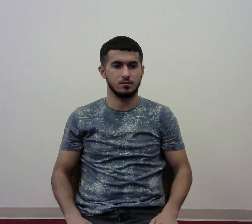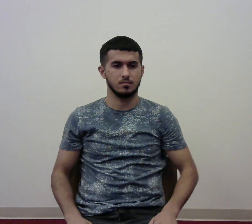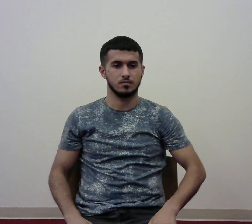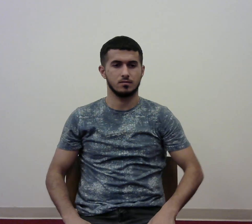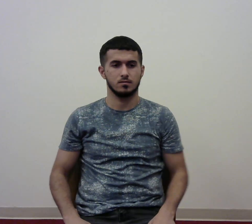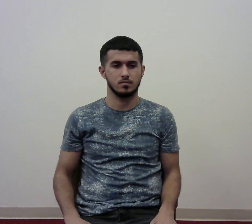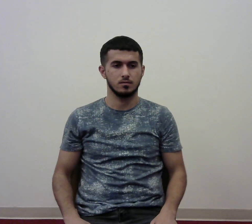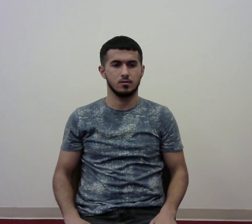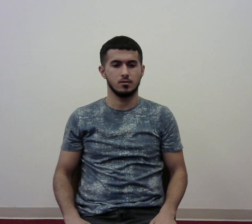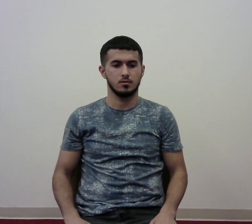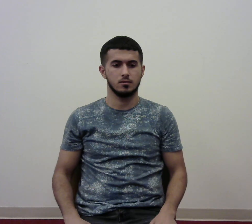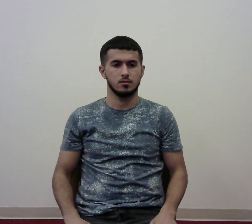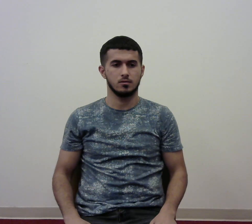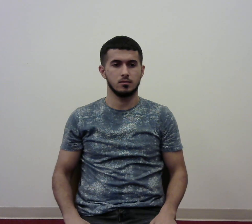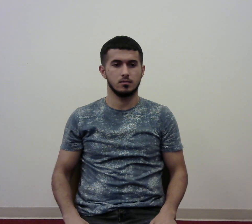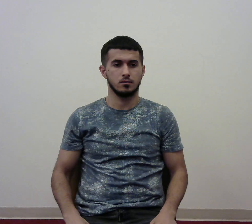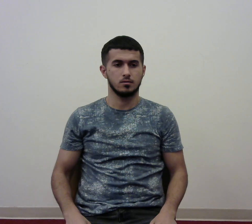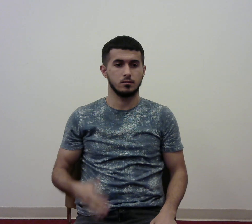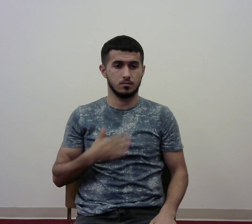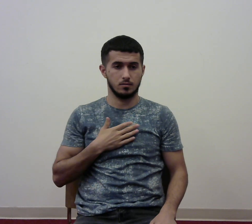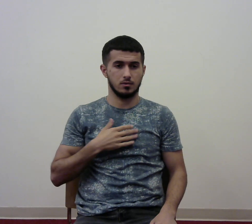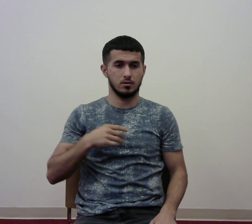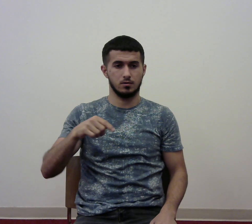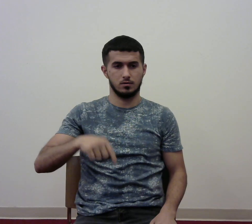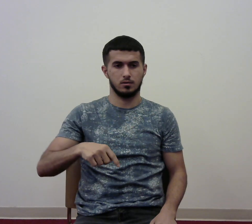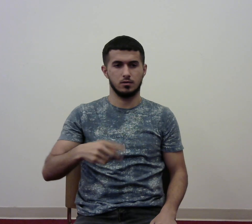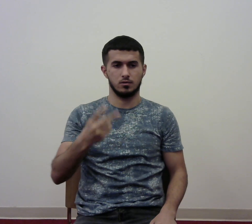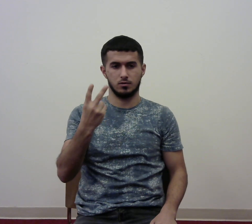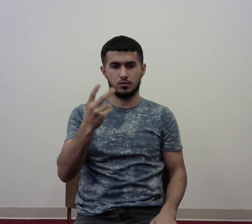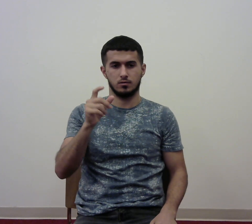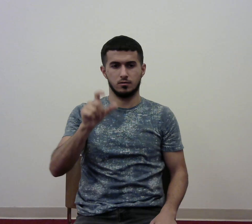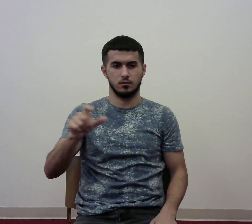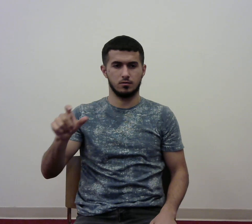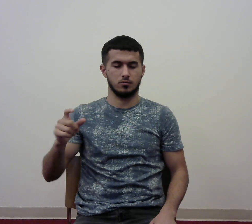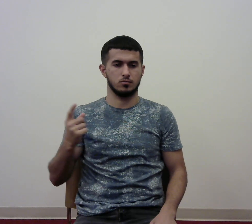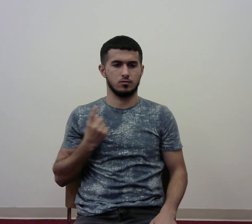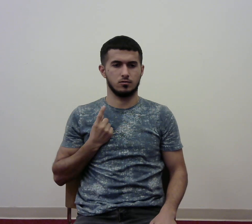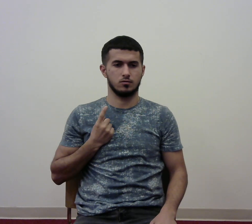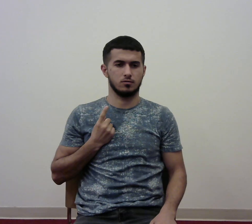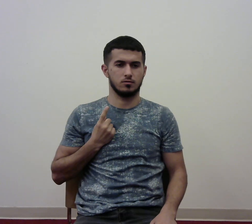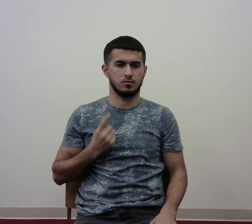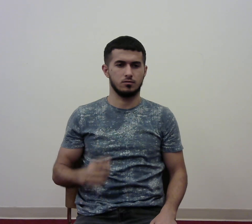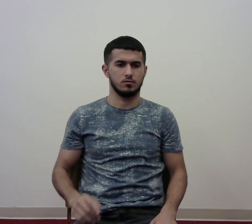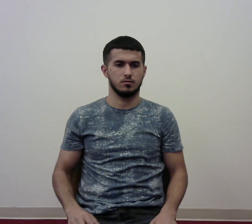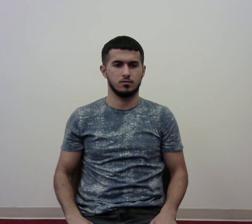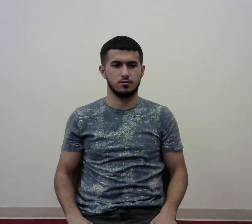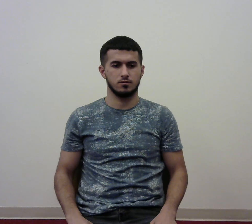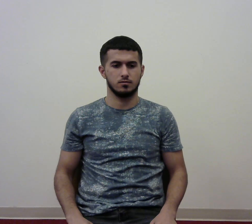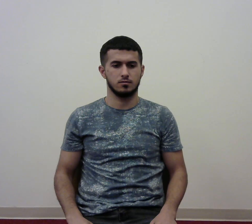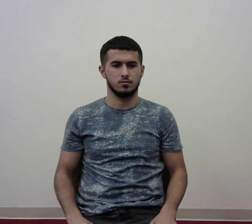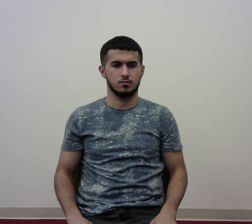Məni aşağıda 2 nəfər gözləyir